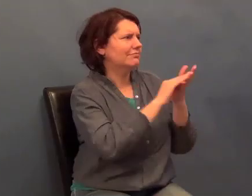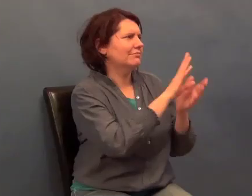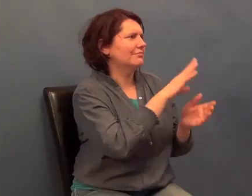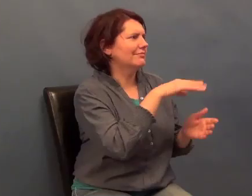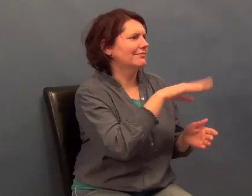Powtórzyć.